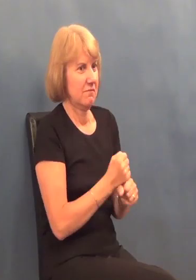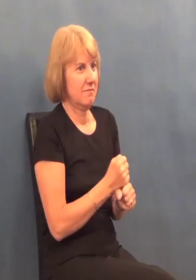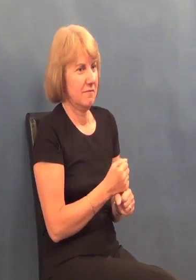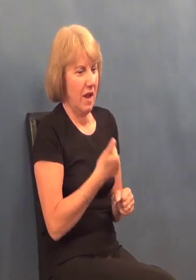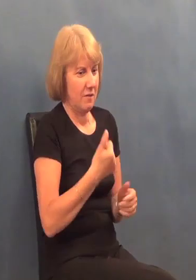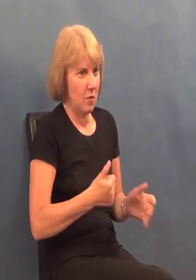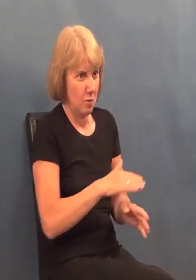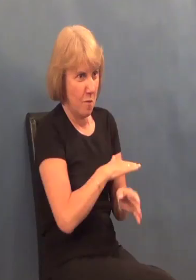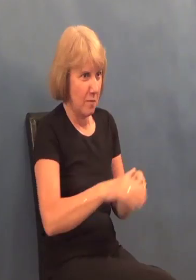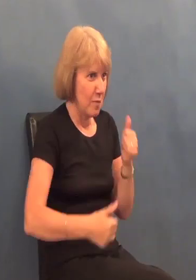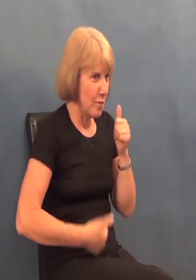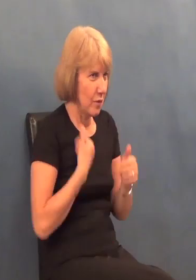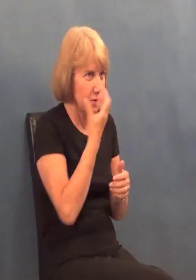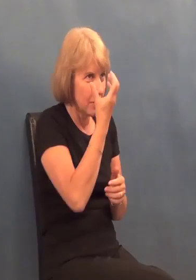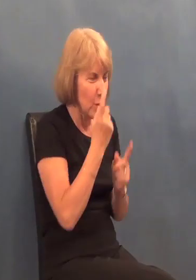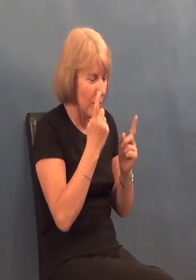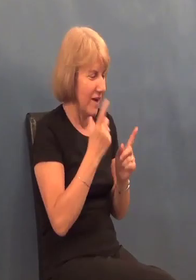Jeden kosz był całkiem pełny, a tak to okazał się, że on nadaremnie ostrożnie zbierał i zrywał gruszki.